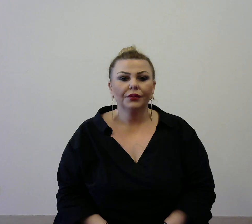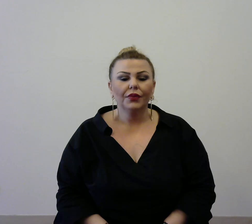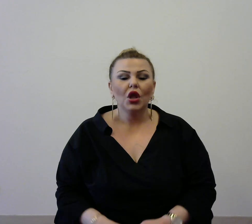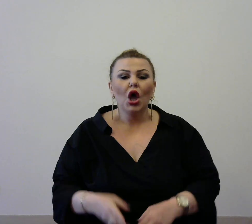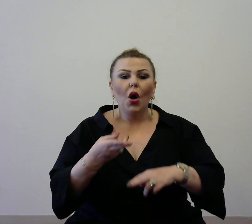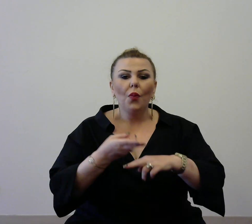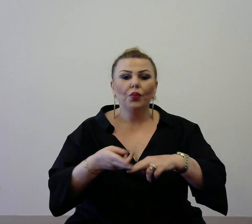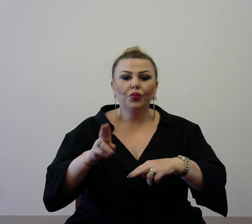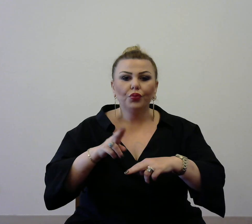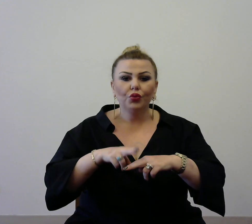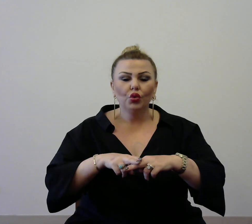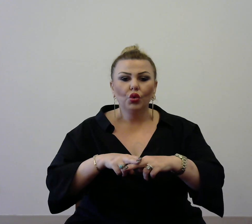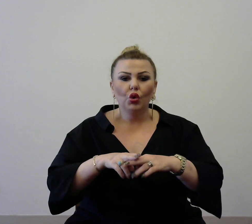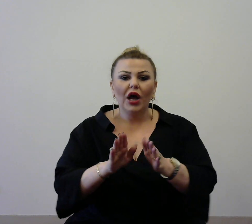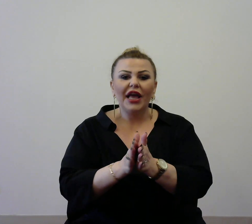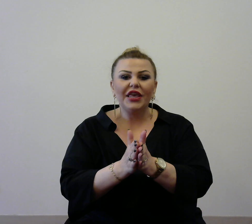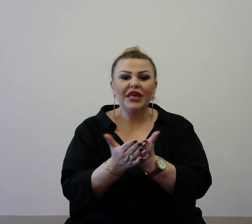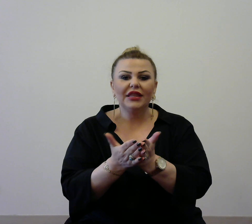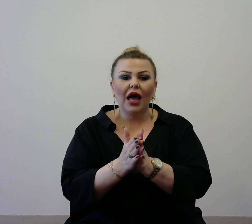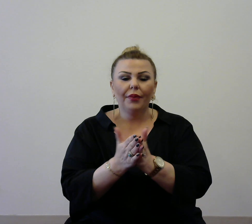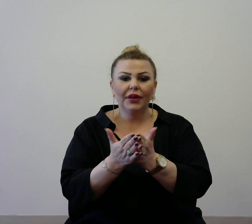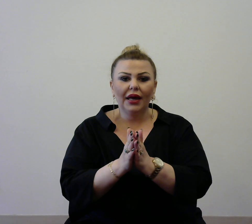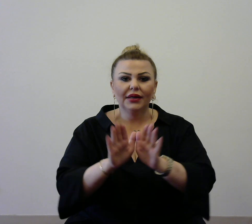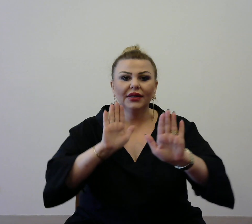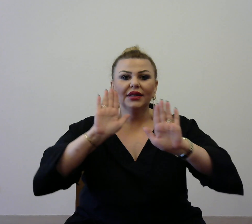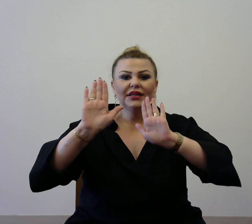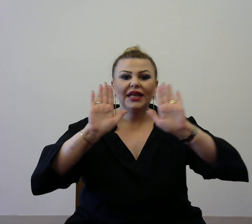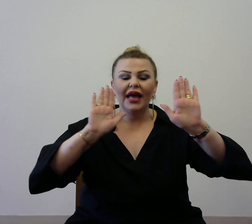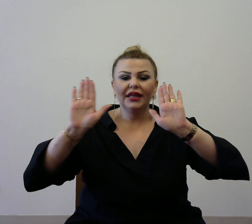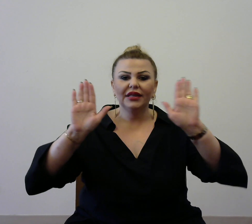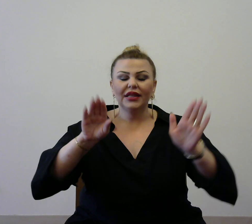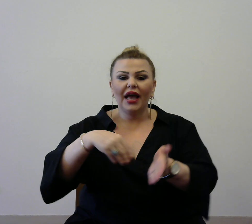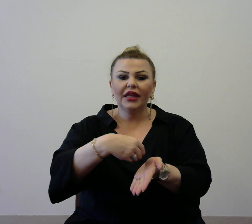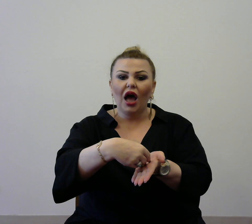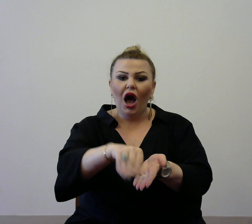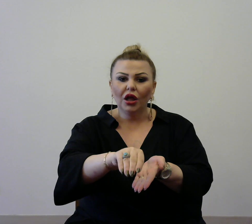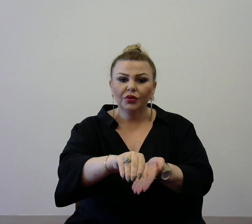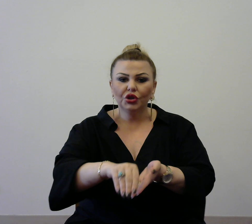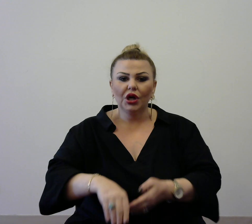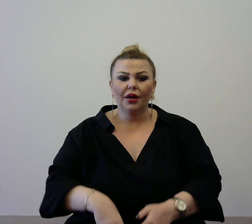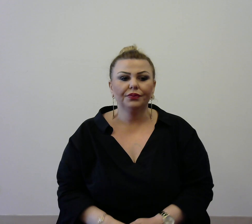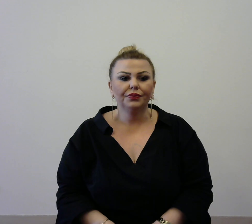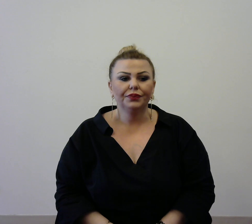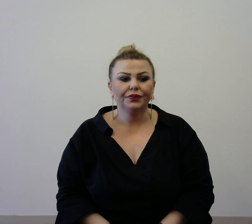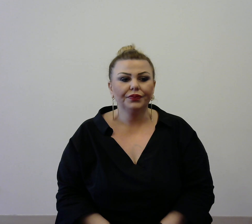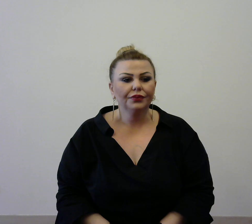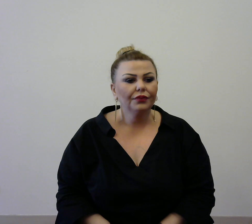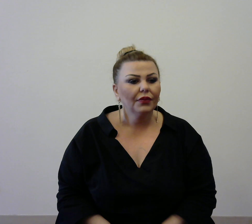Bu kitabları sərgidən almışam